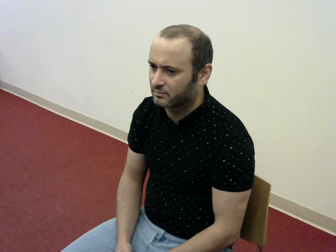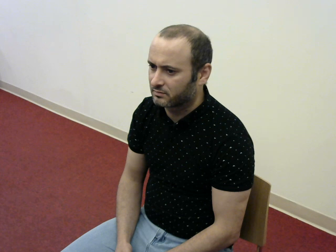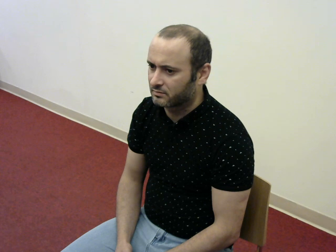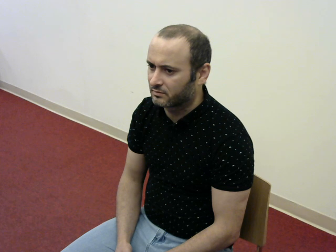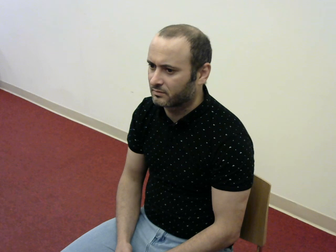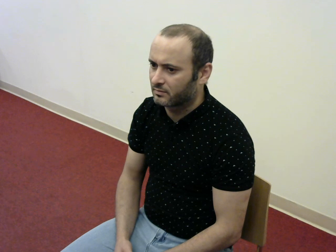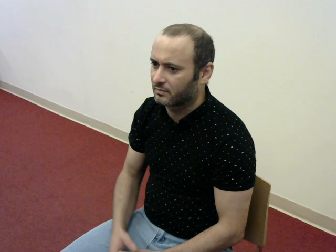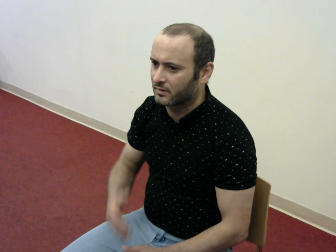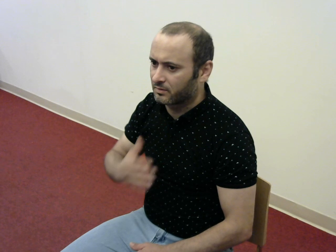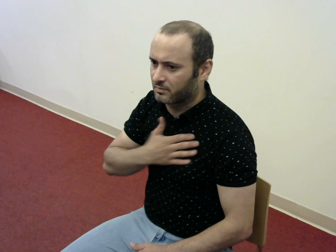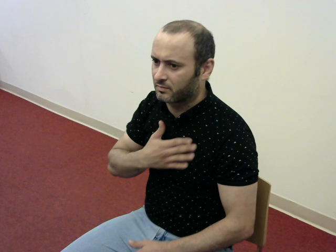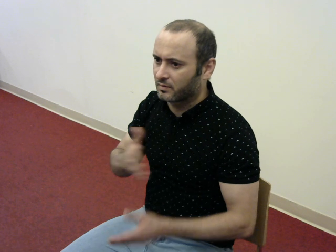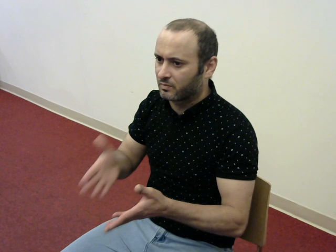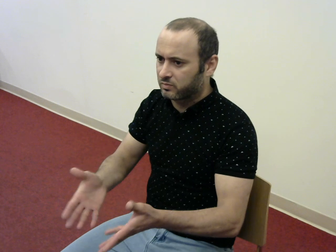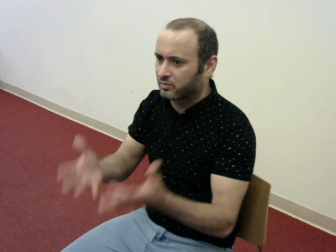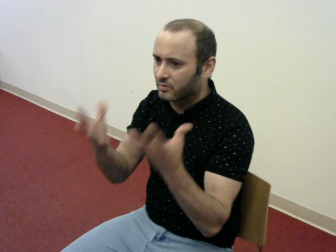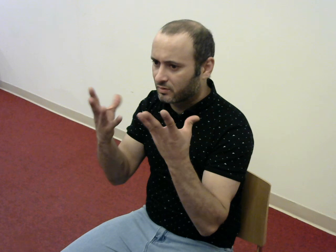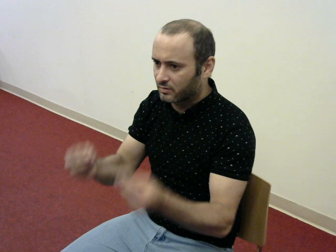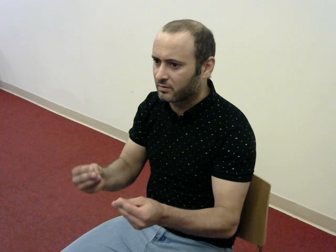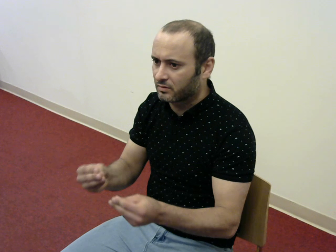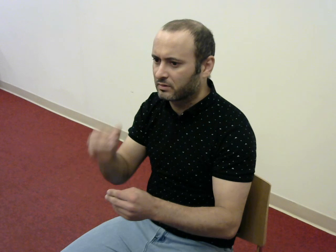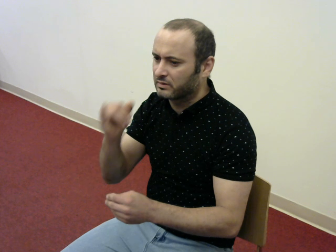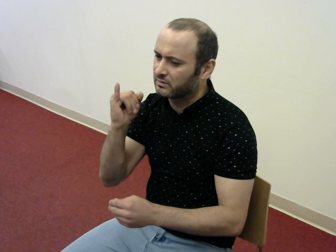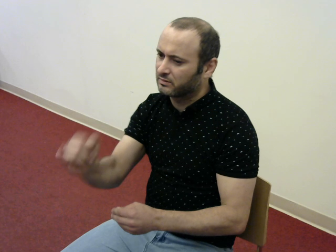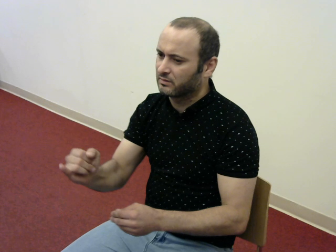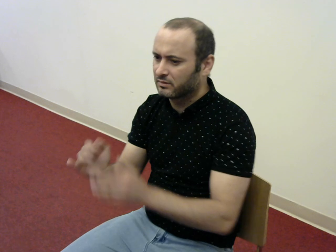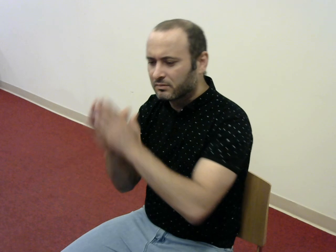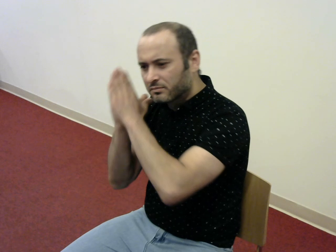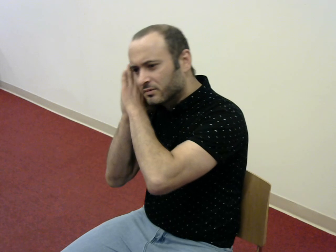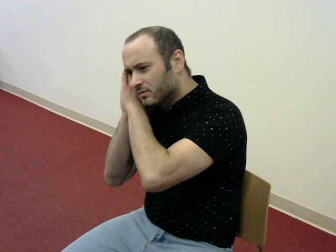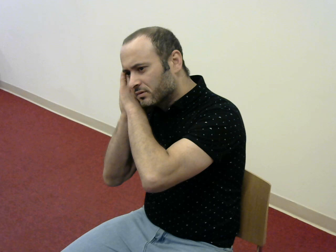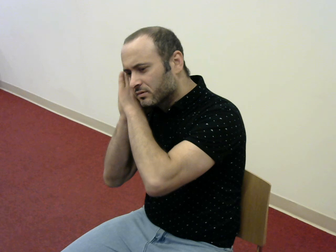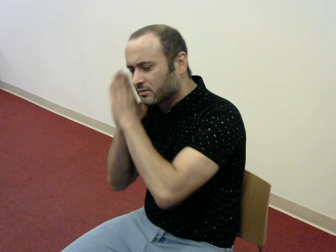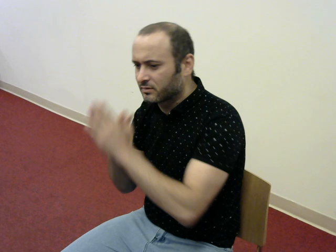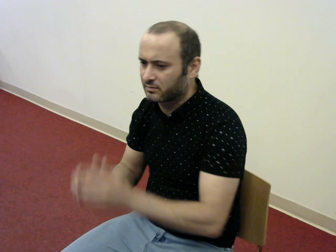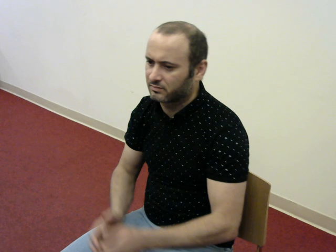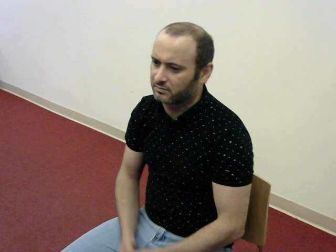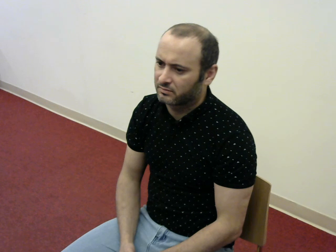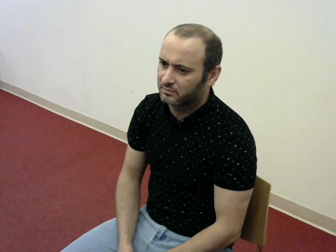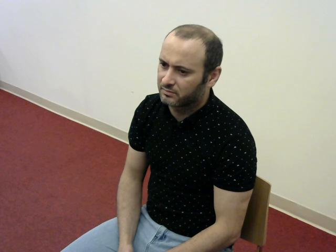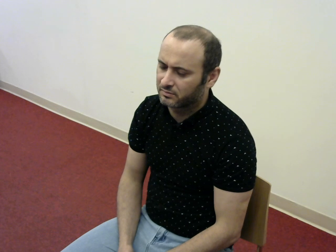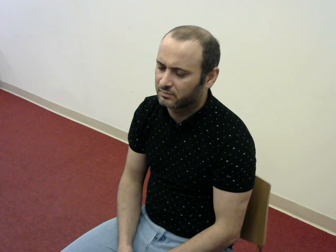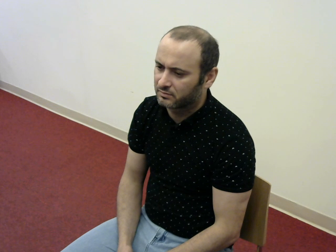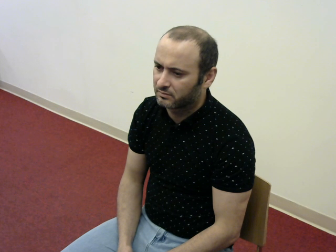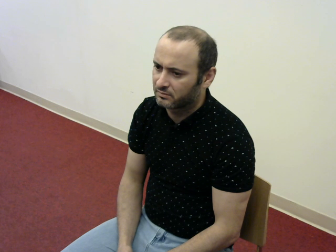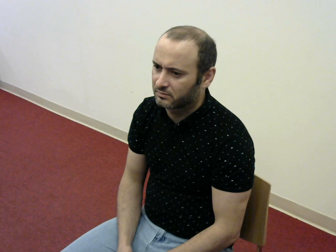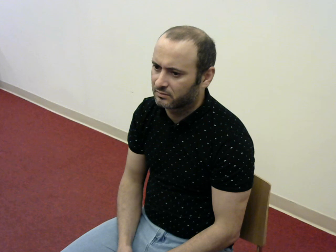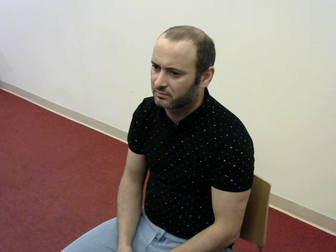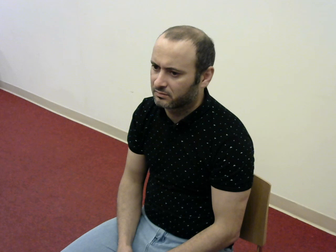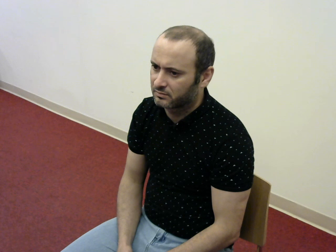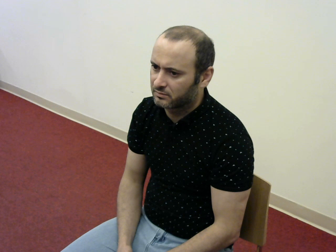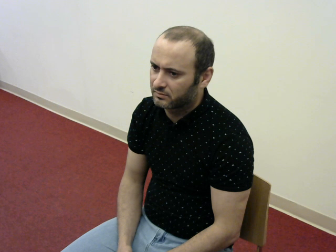Mən bu gün pis yatmışam